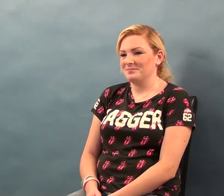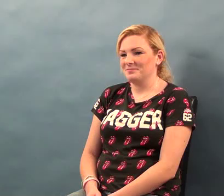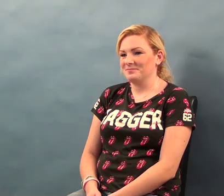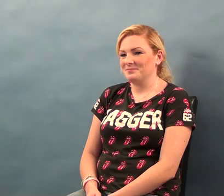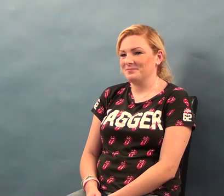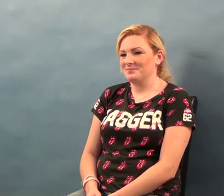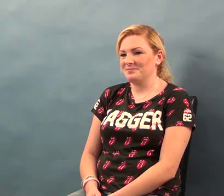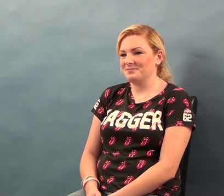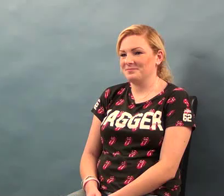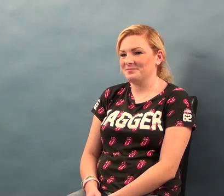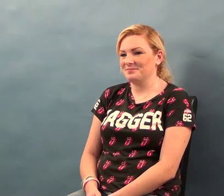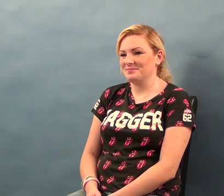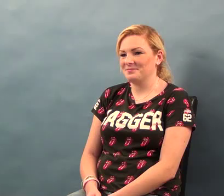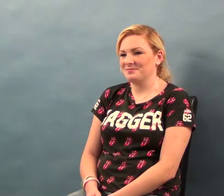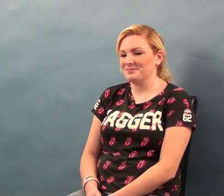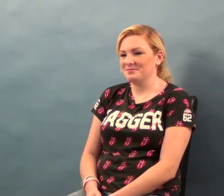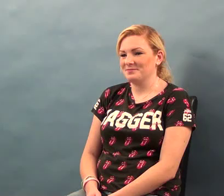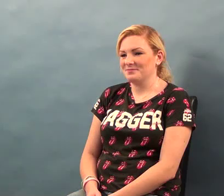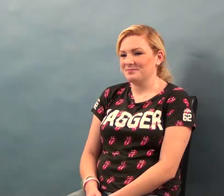Może z nudów piłuje, jak ktoś nie ma co robić.